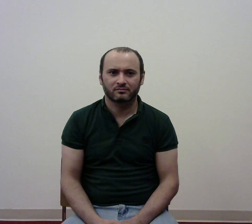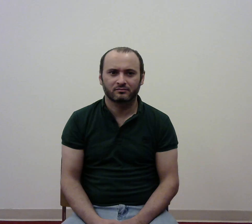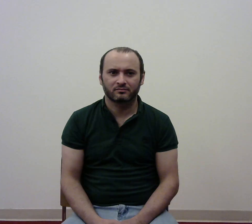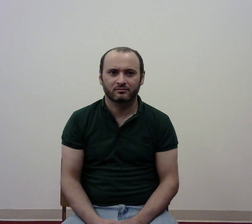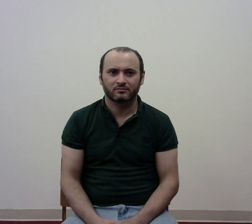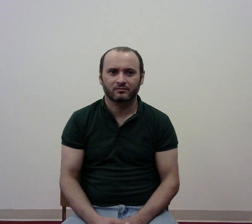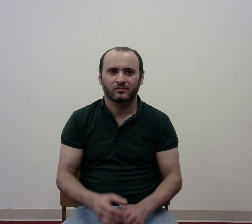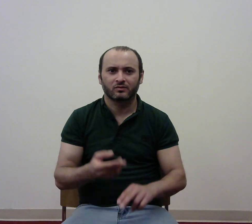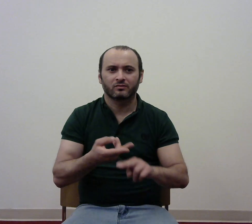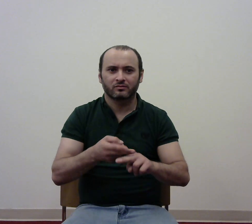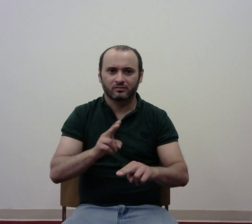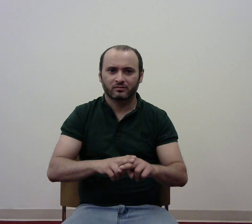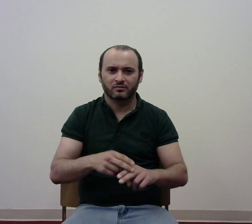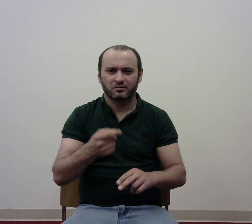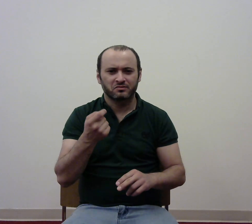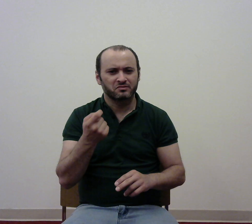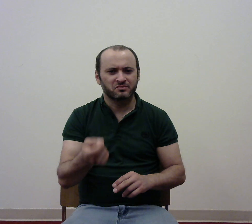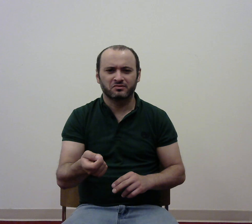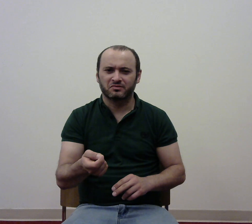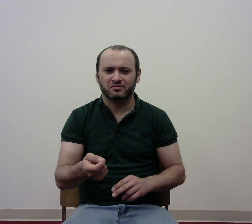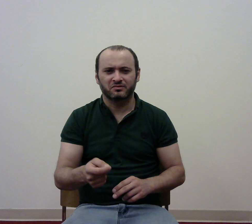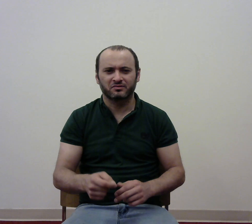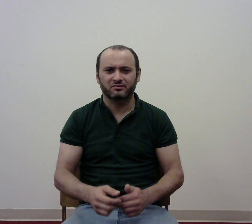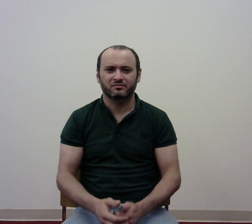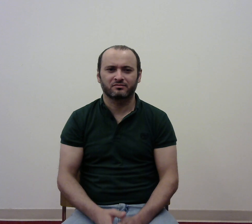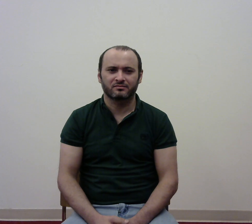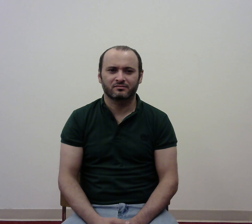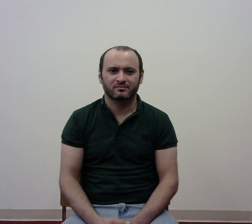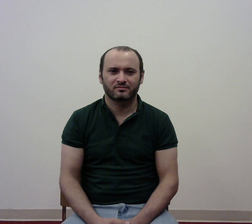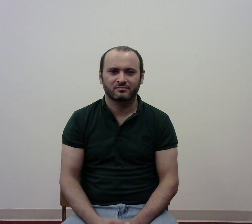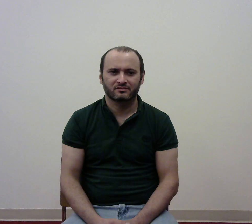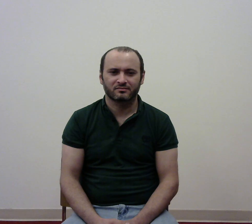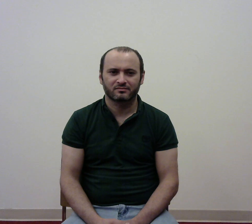Bu ucuzdur